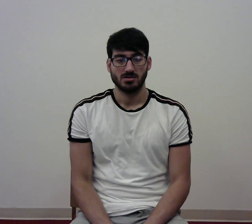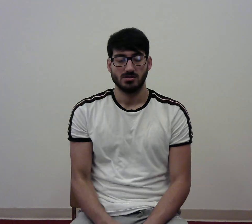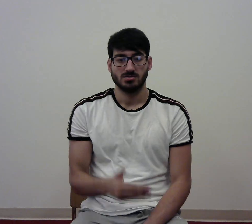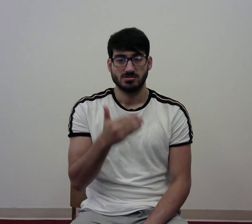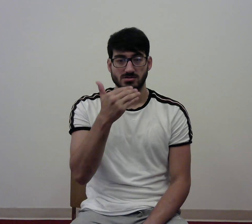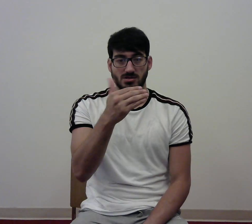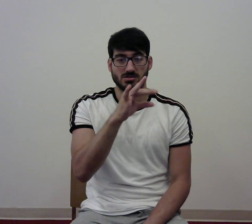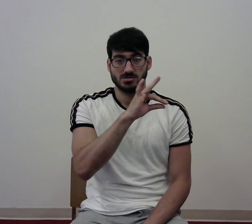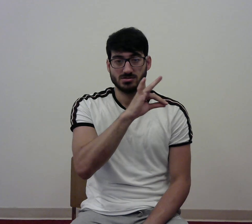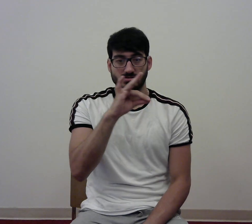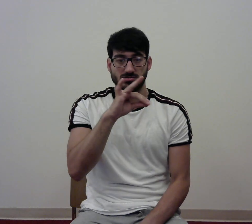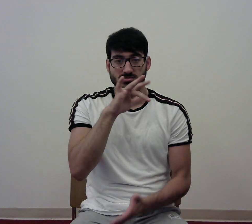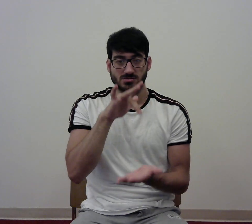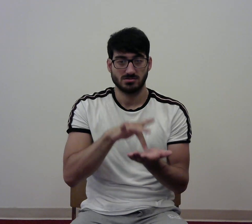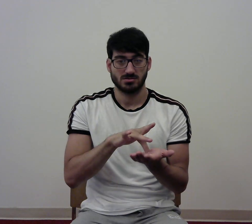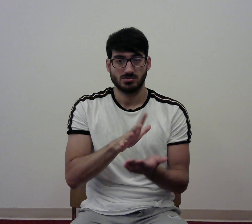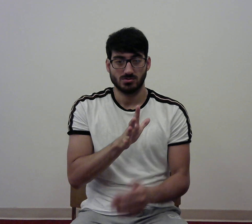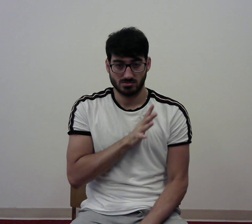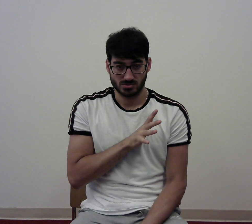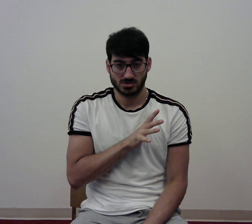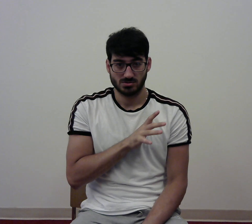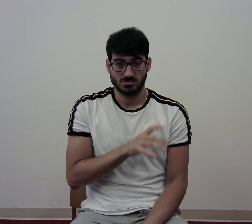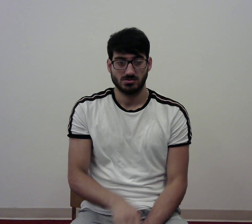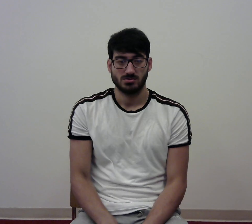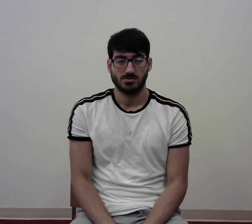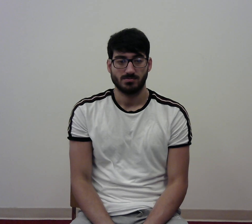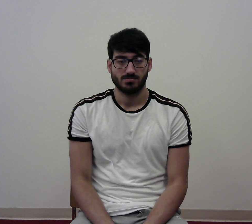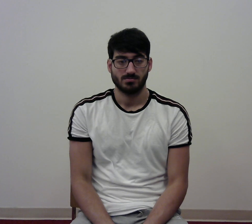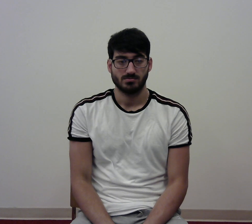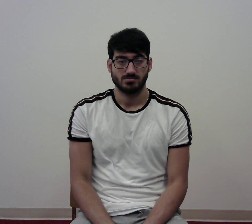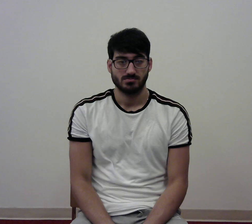Siz İçərişəhərdə olmusuz?